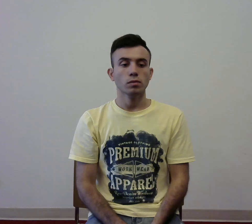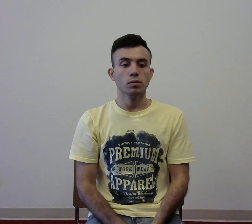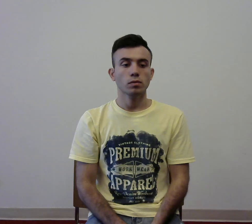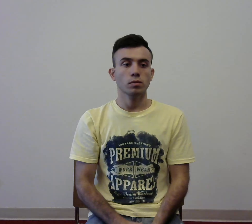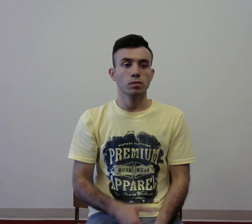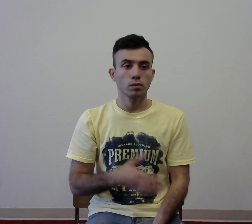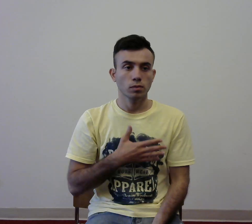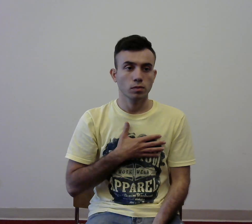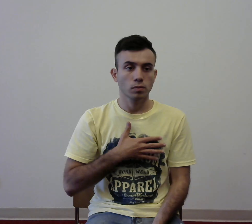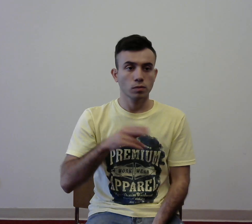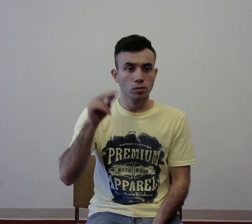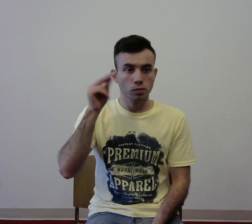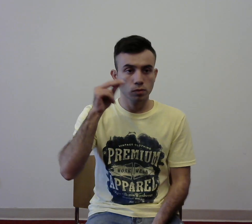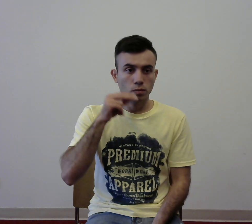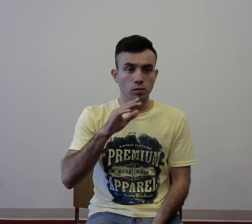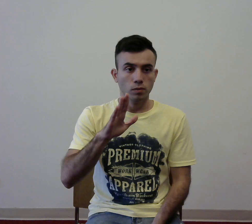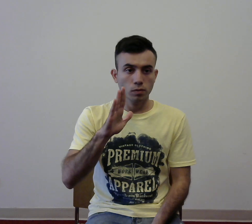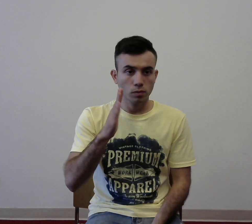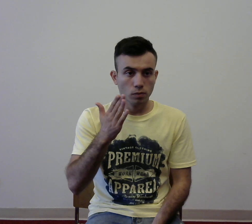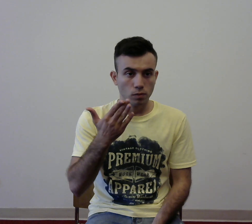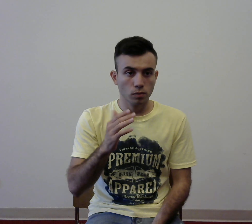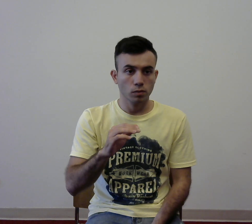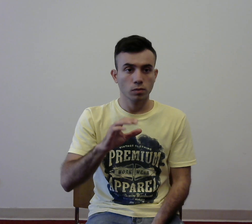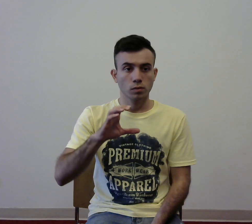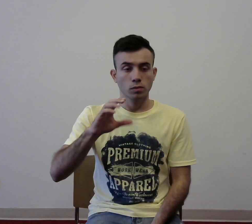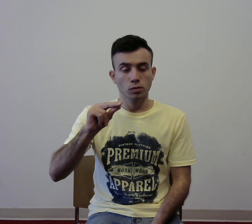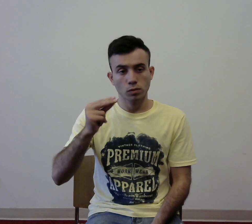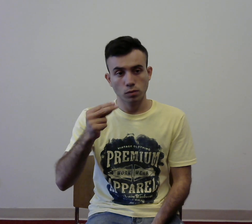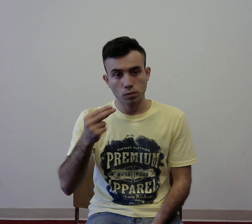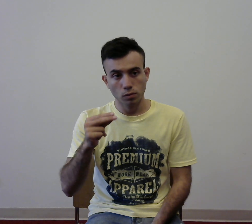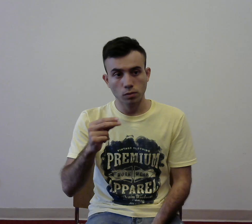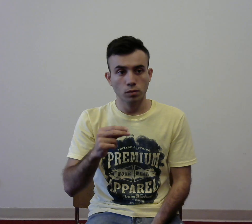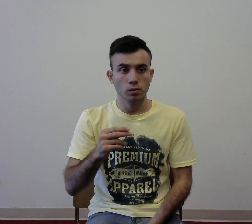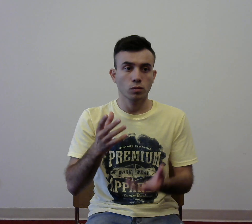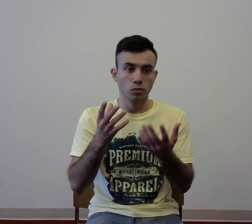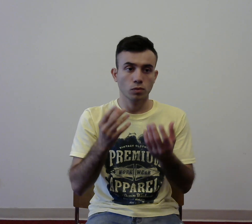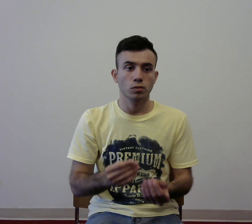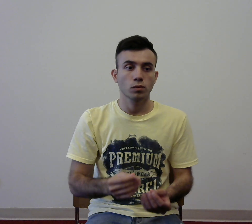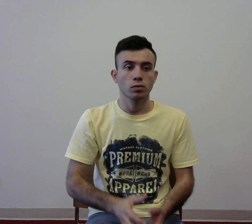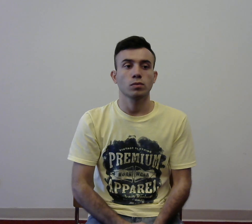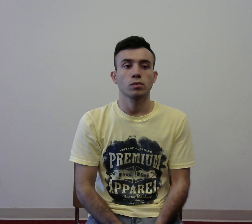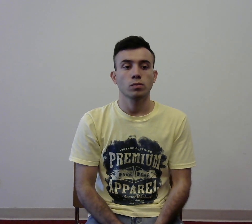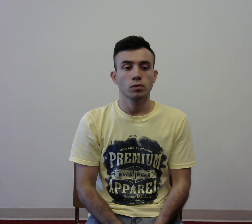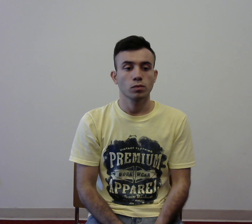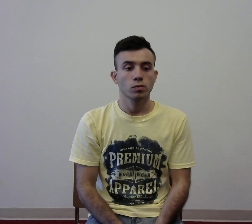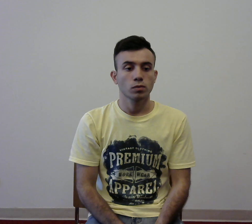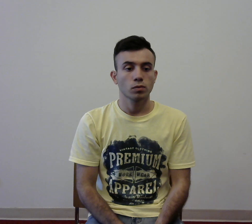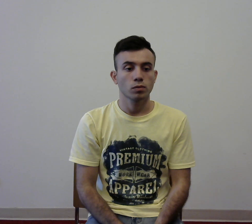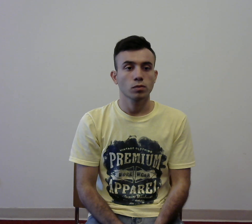Mənim dərslərim 2-ci və 4-cü günlərdir